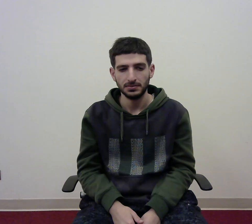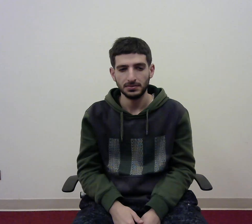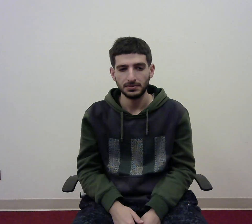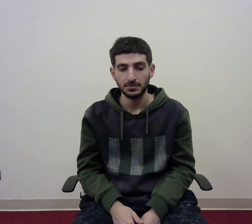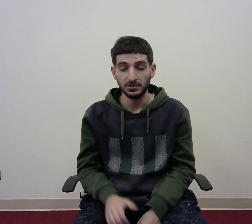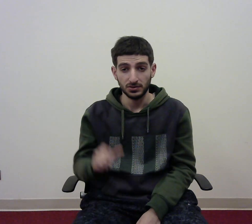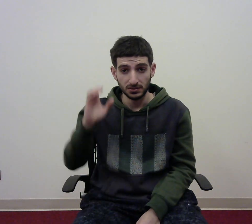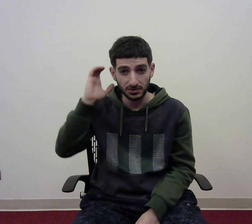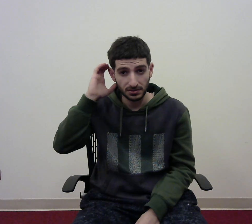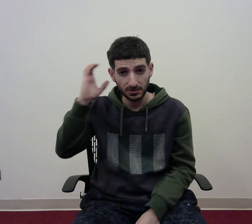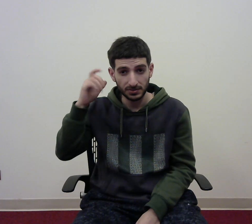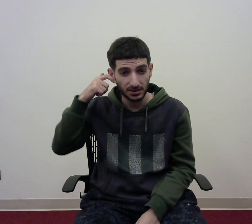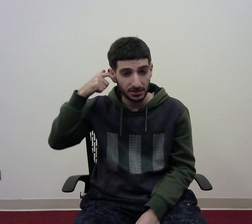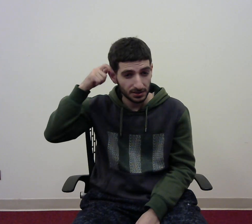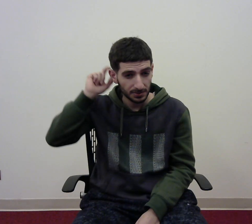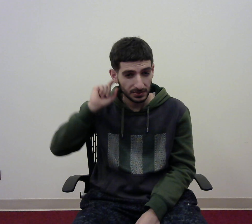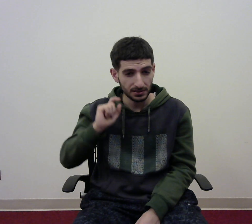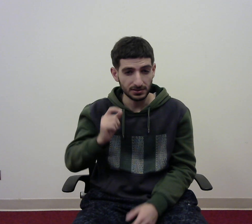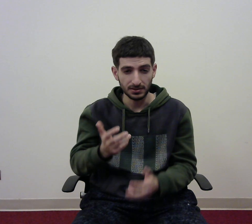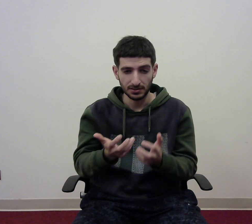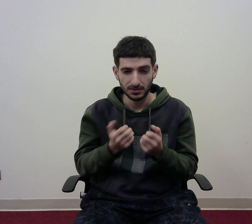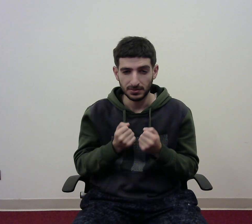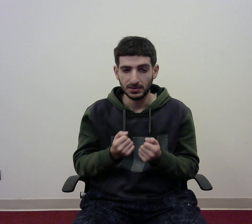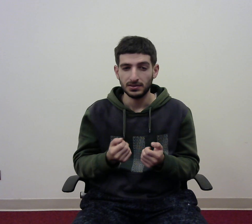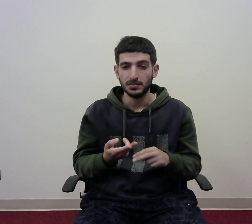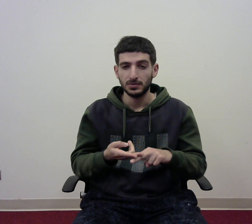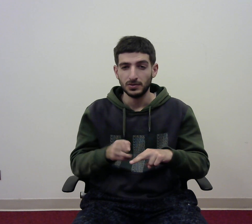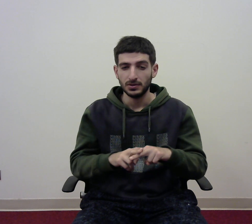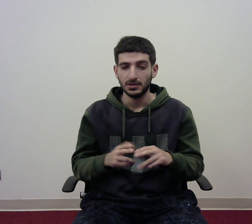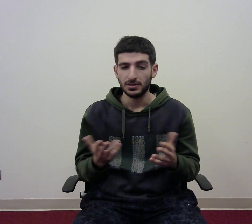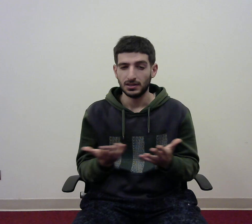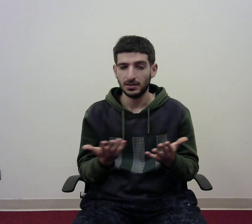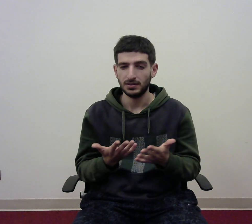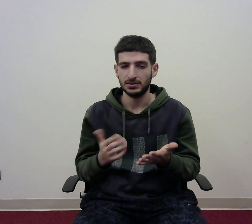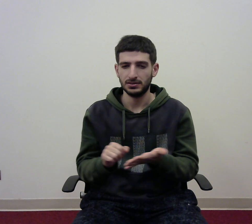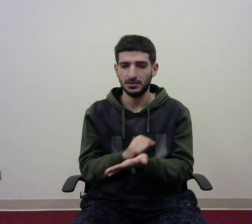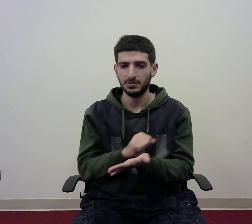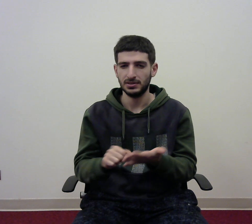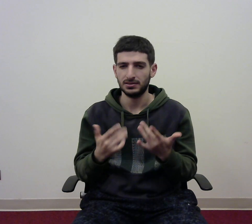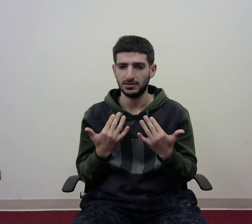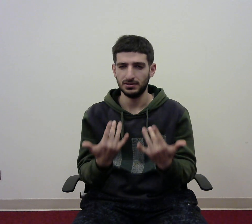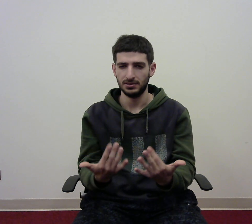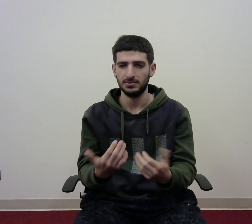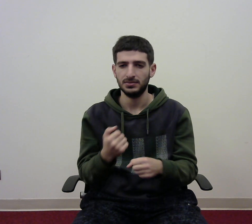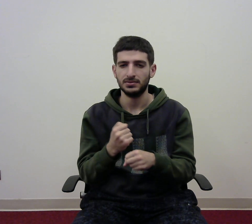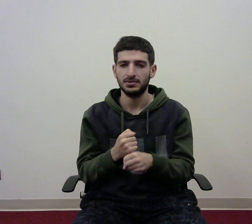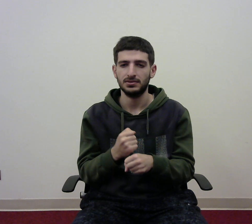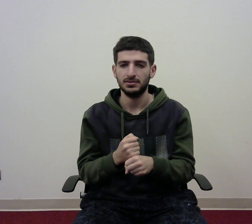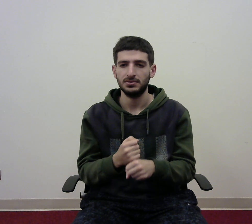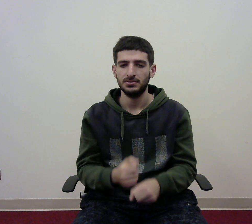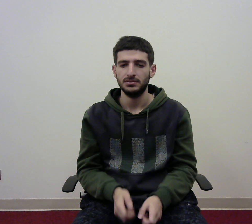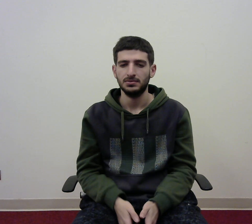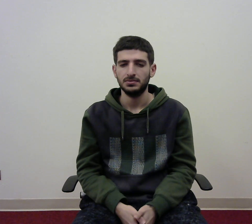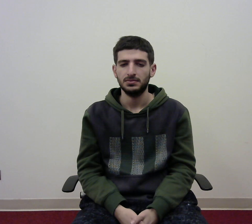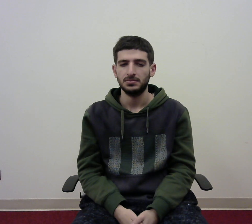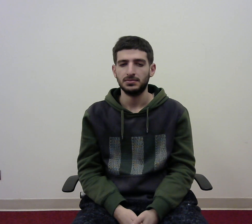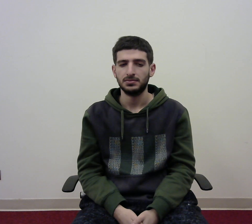Eşitmə aparatı alınması üçün hansı sənədlər tələb edilir?